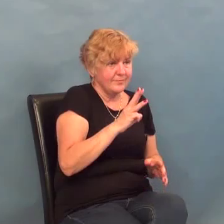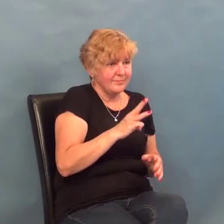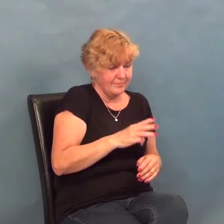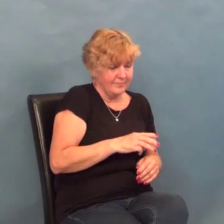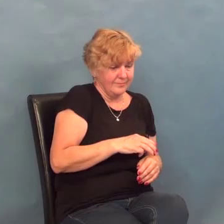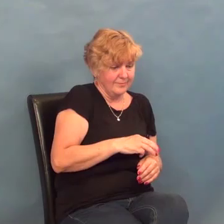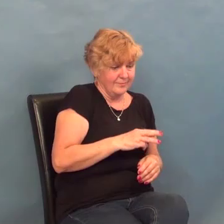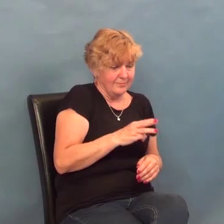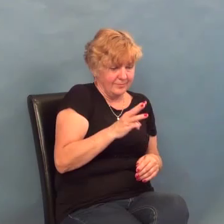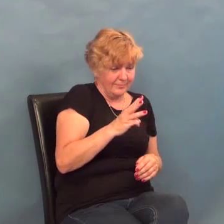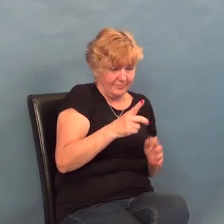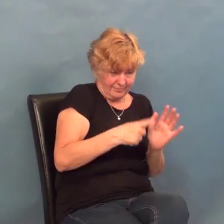Wtorek tobie pasuje.